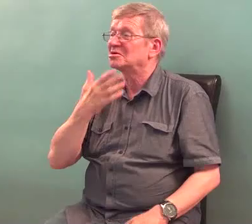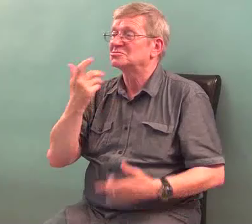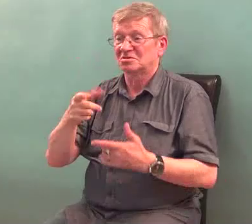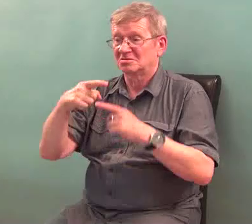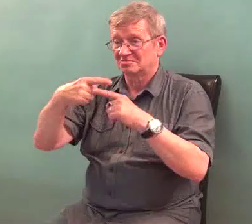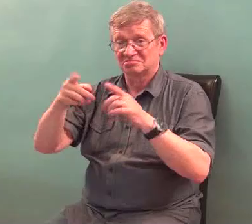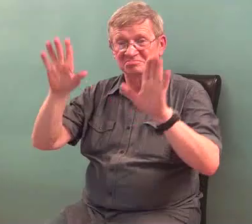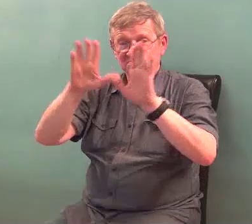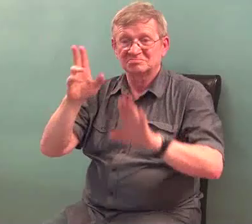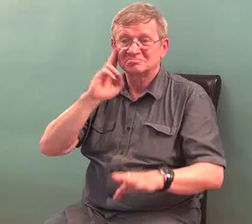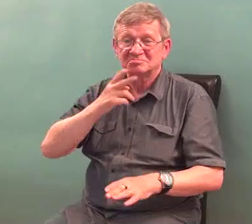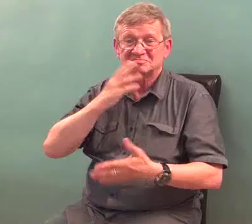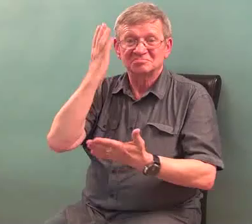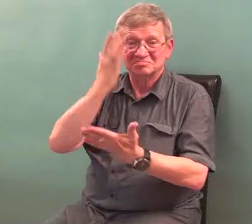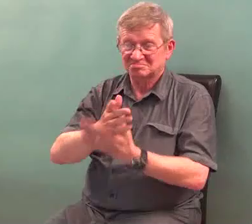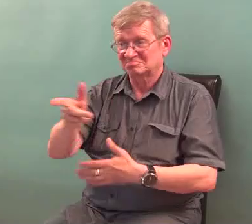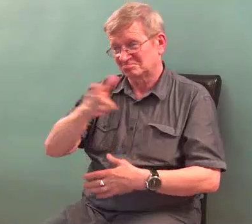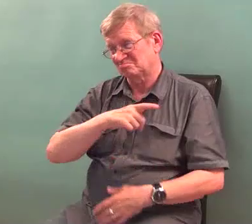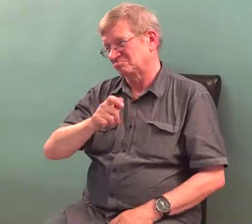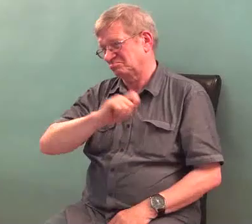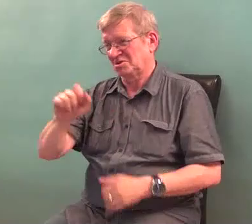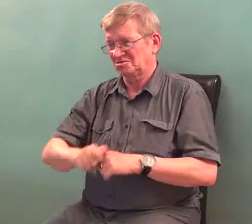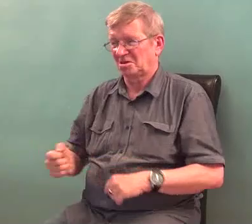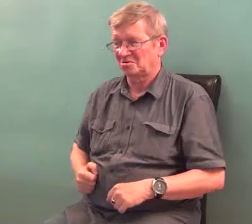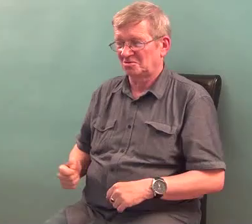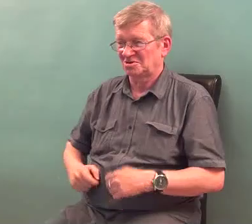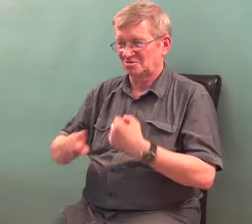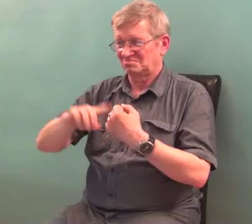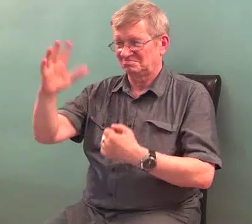Po mszy dla Głuchych możemy we dwóch pojechać autobusem numer pięć.